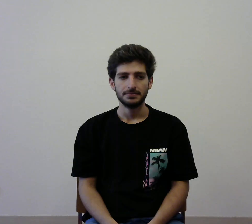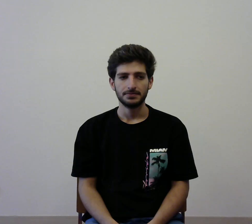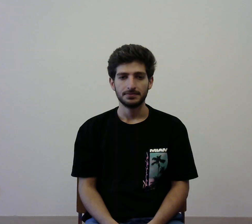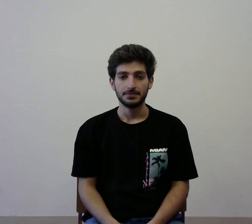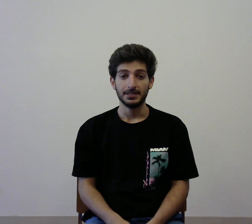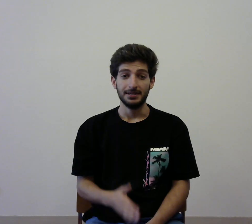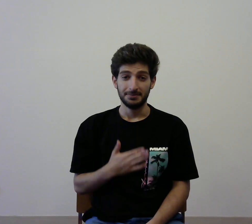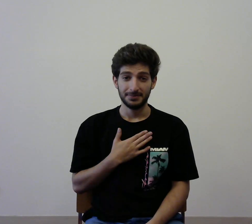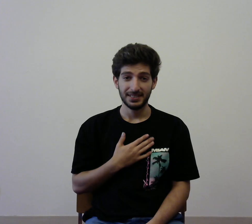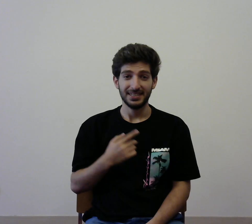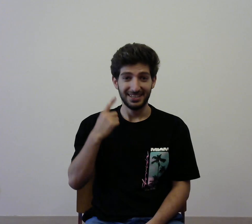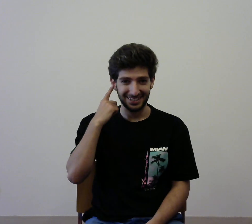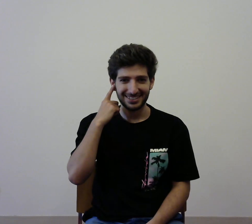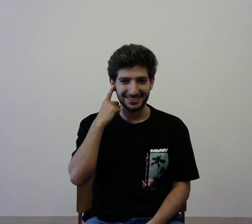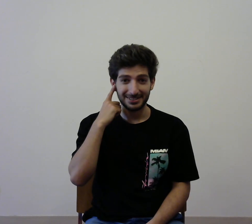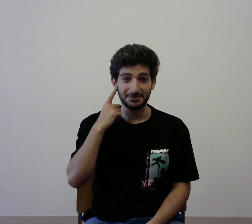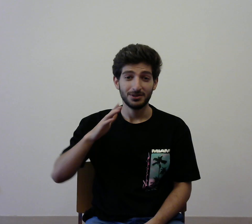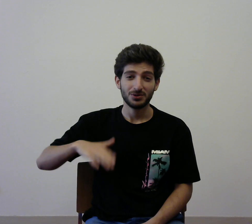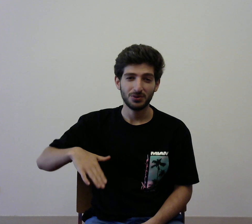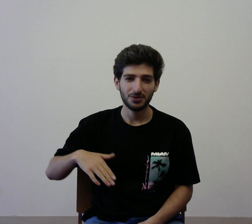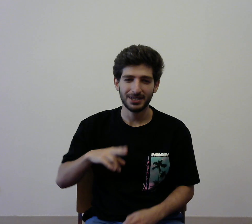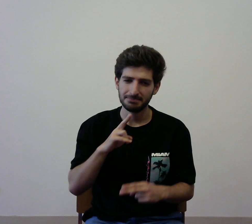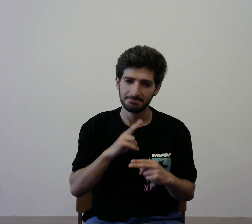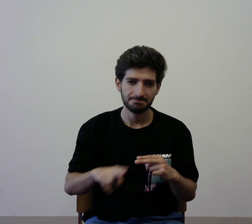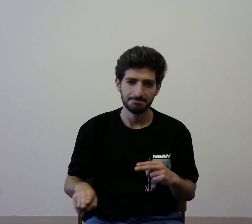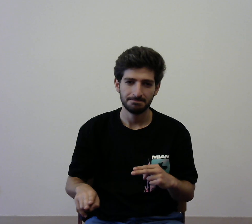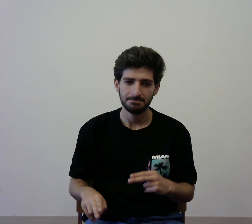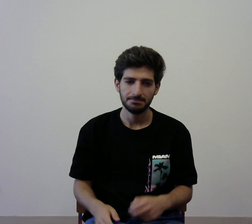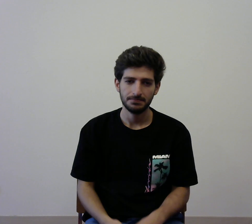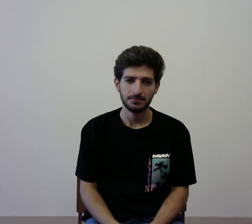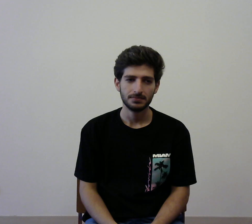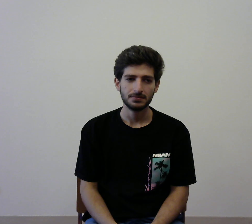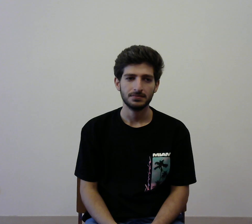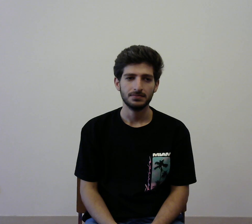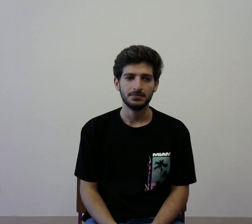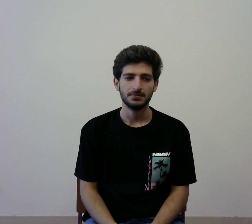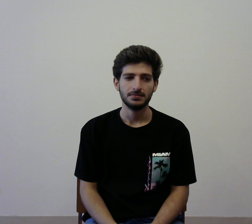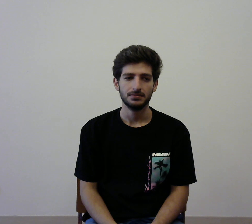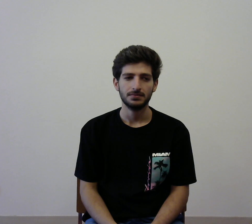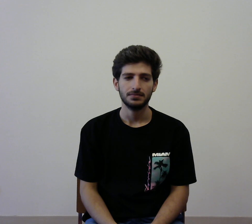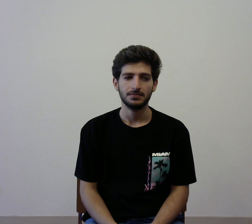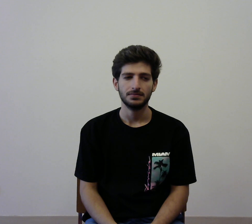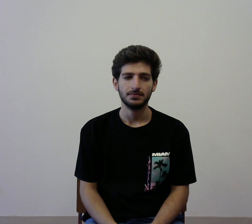Mən eşitməni sonradan itirmişəm